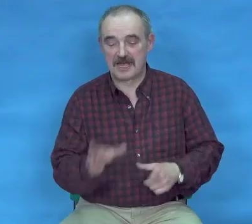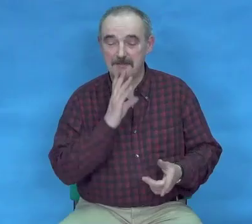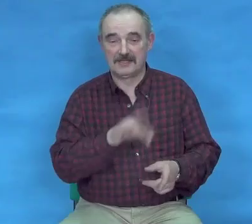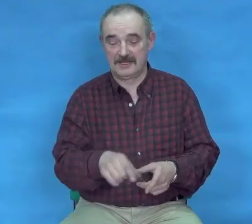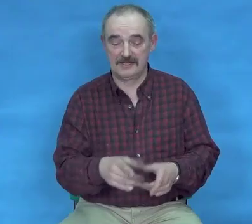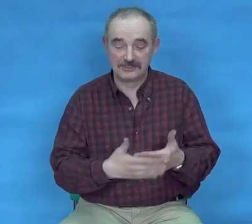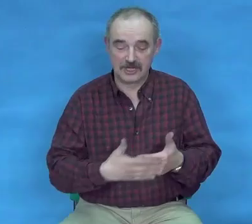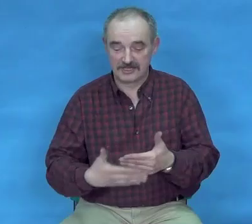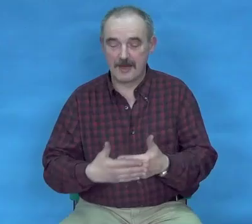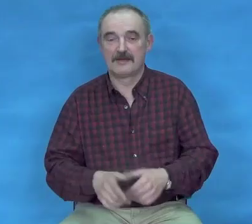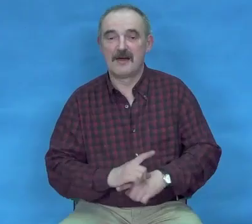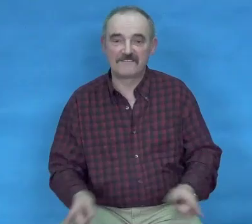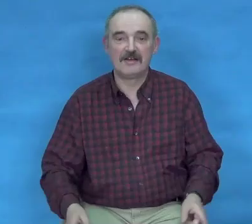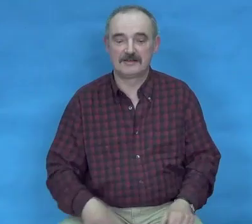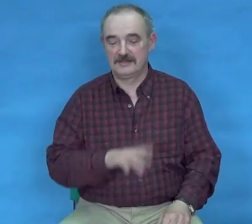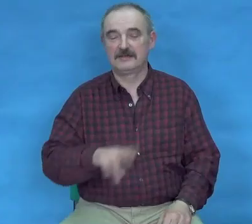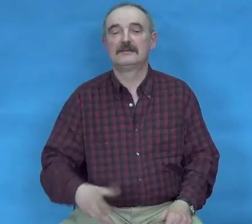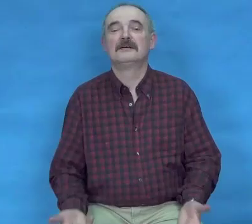A gdyby tak zakazać mężowi i żonie?